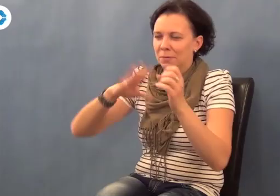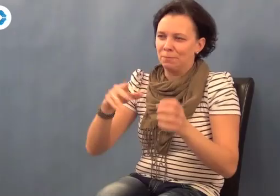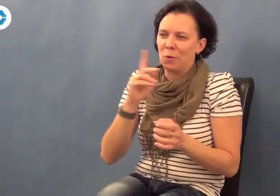Dobra.